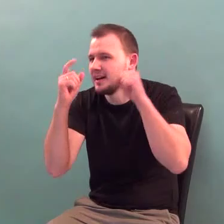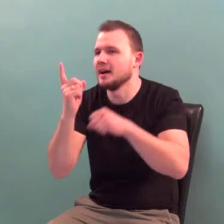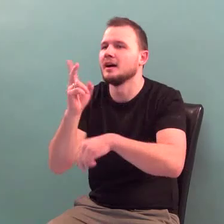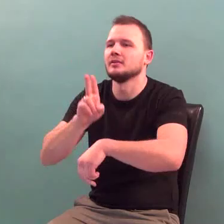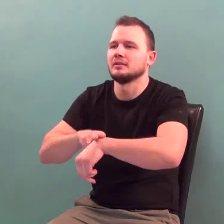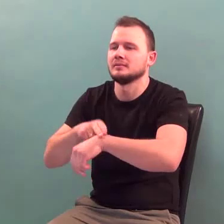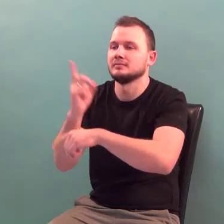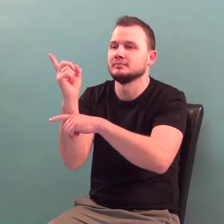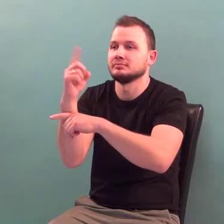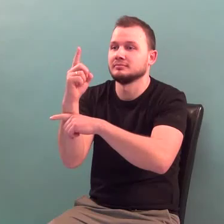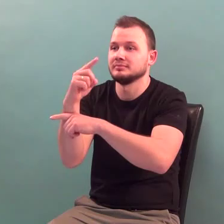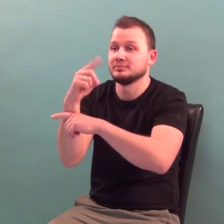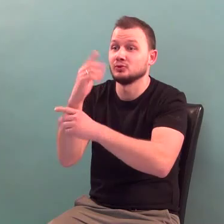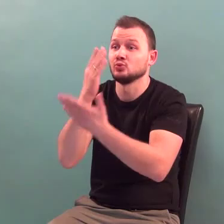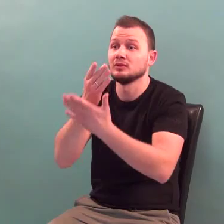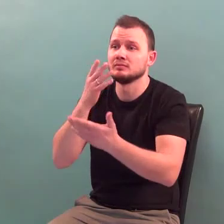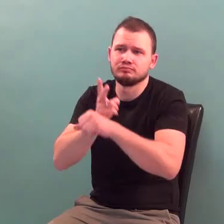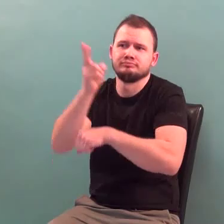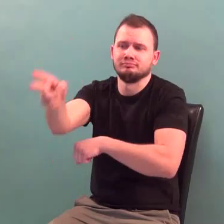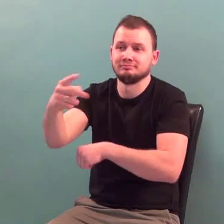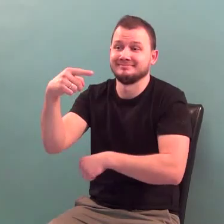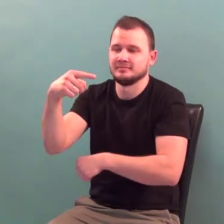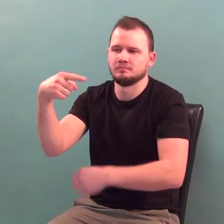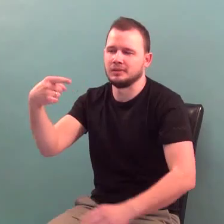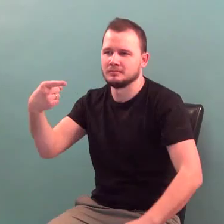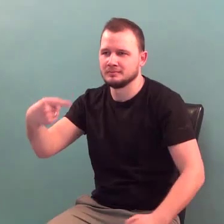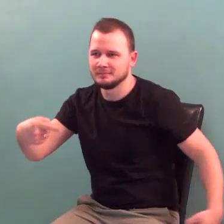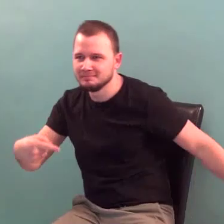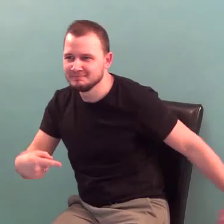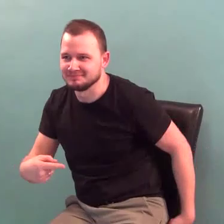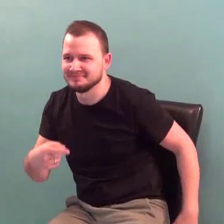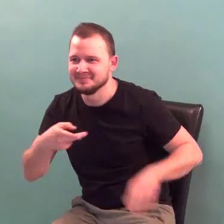Wskazówki budzika przesuwają się i kiedy jedna z nich znajduje się w pozycji poziomej - strzela prosto w pupę Myszki.